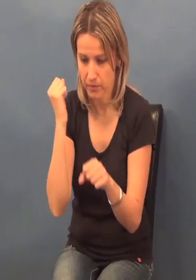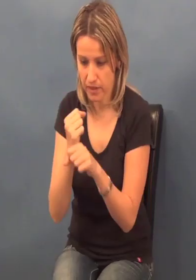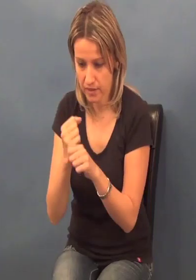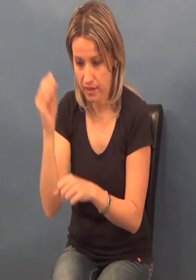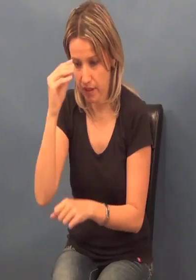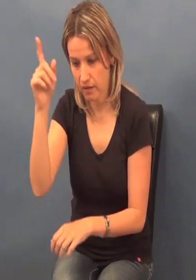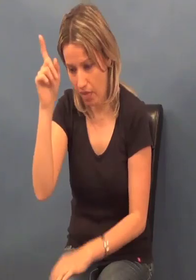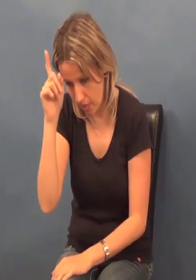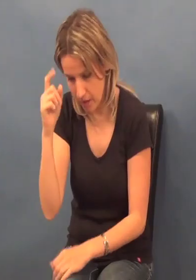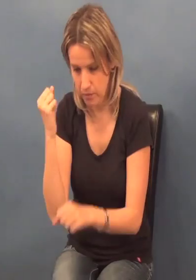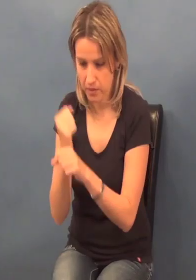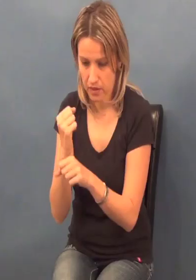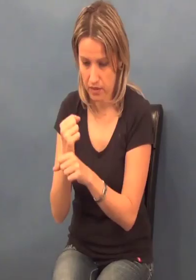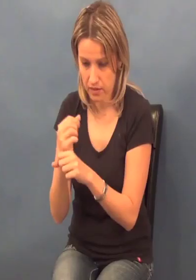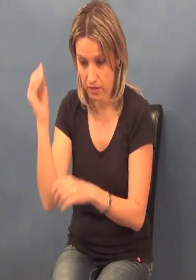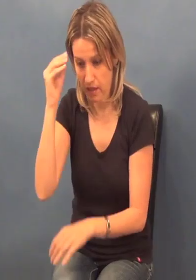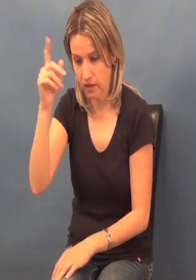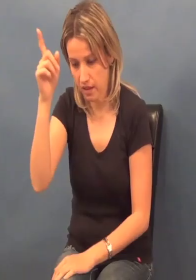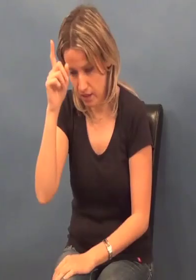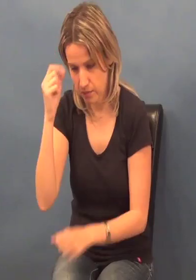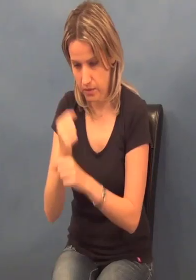Praca, nauka niemieckiego, praca, nauka niemieckiego.